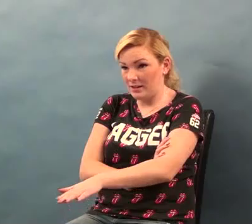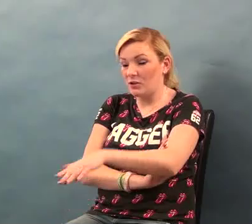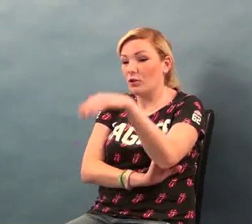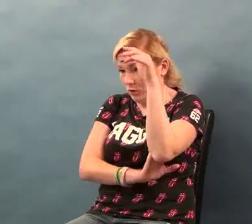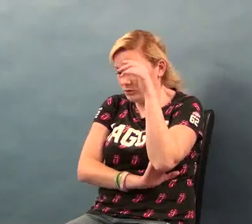Duży.